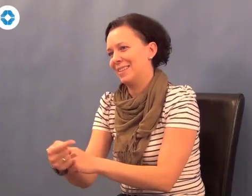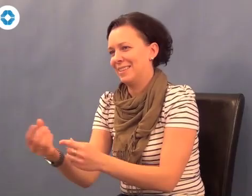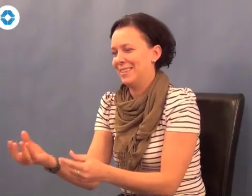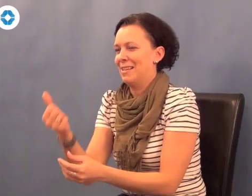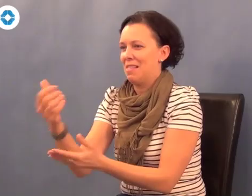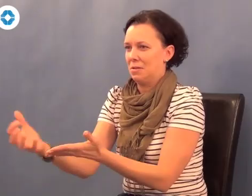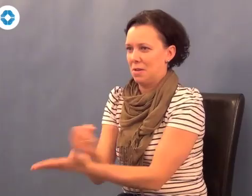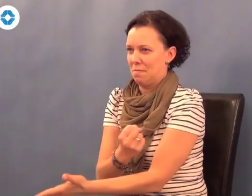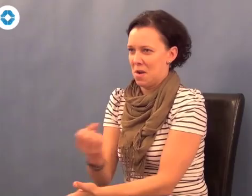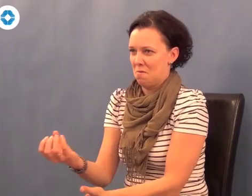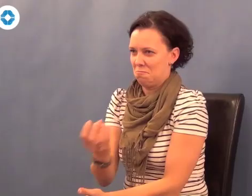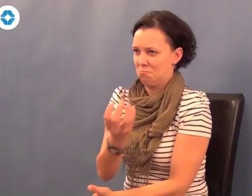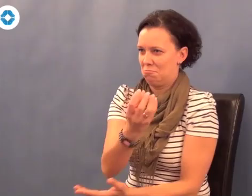Bierze jedną w rękę i niesie.